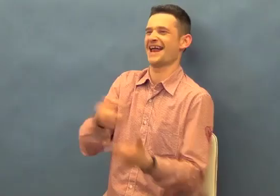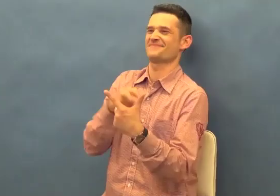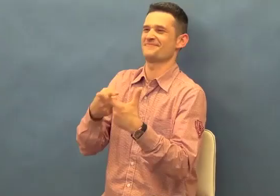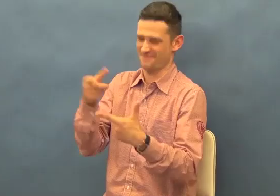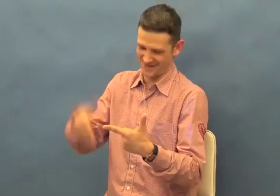Albo-albo.